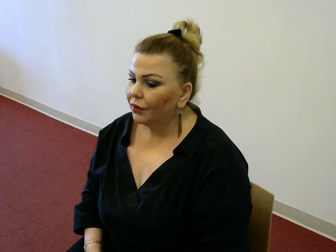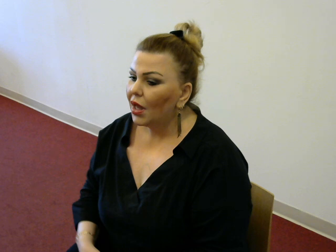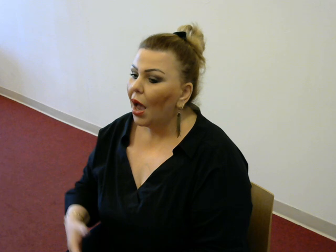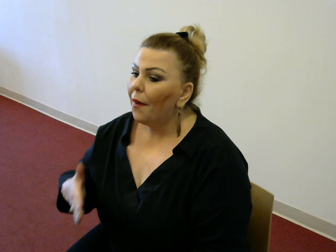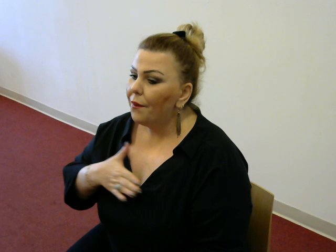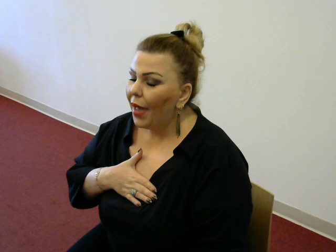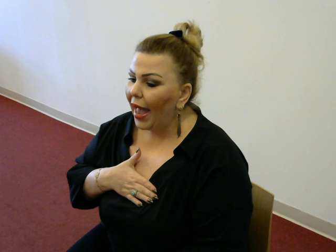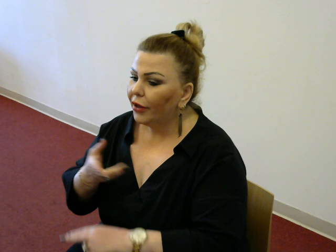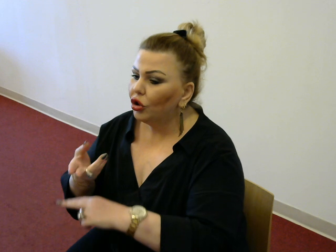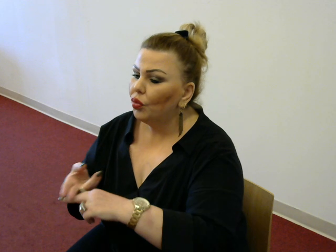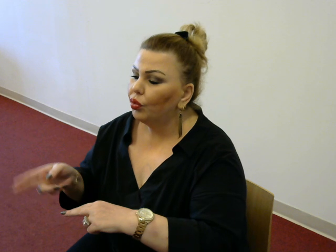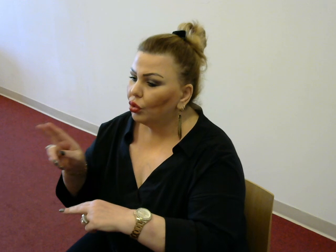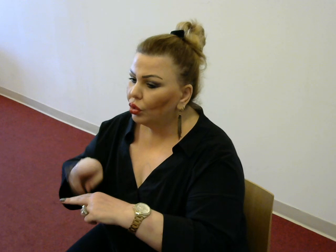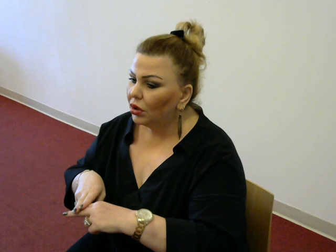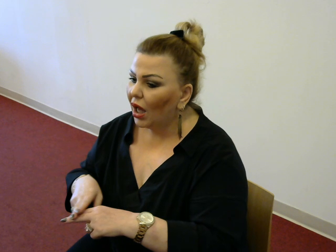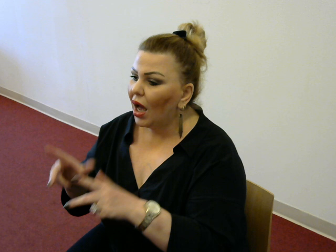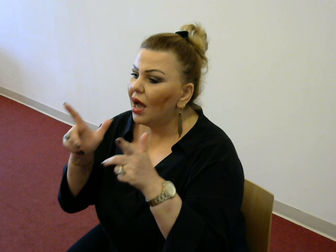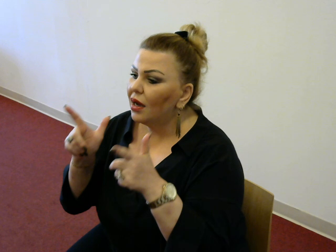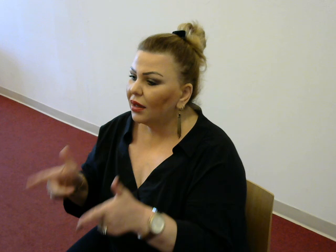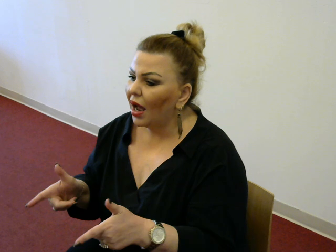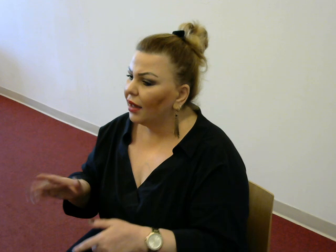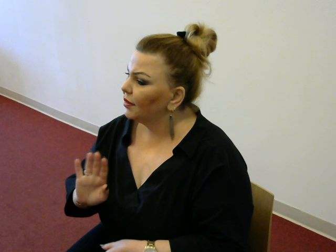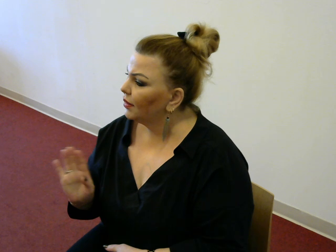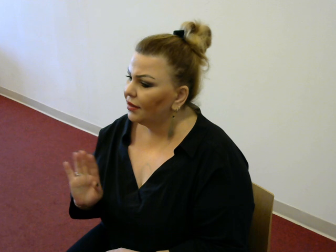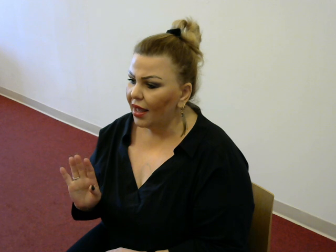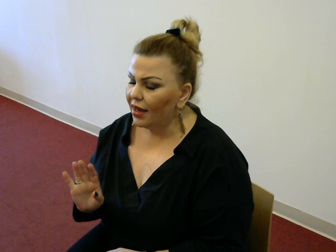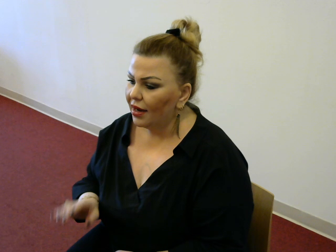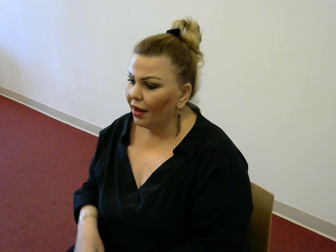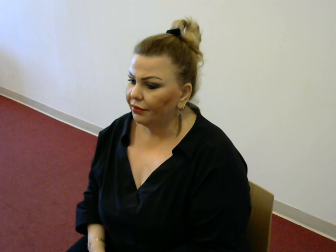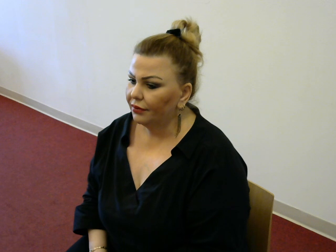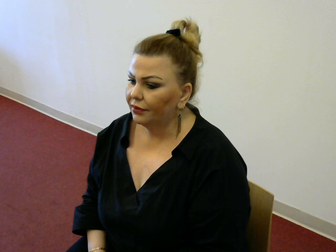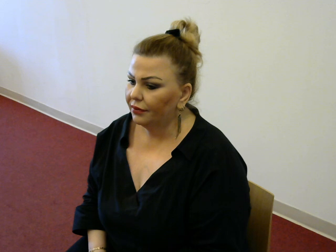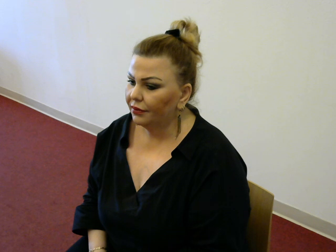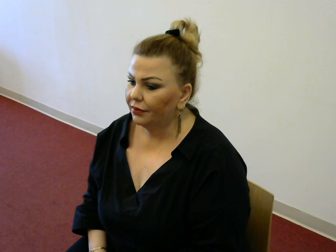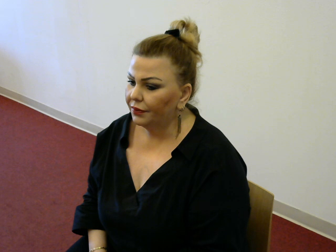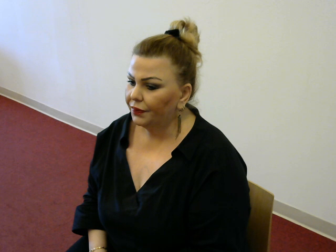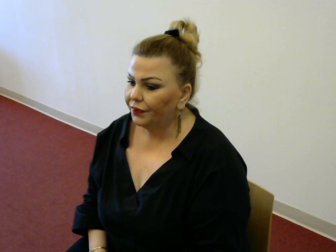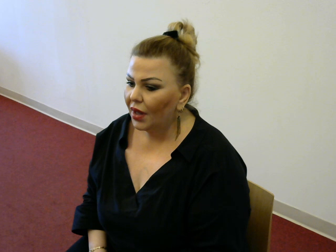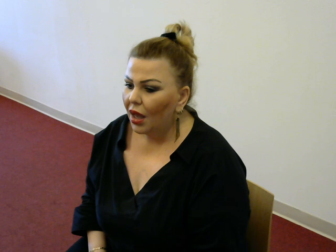Mən bununla razı deyiləm